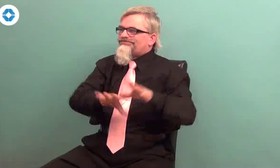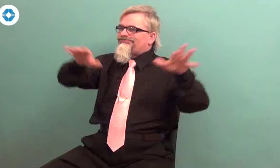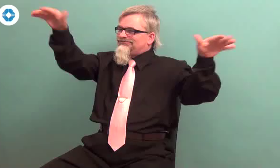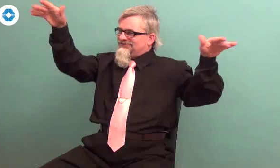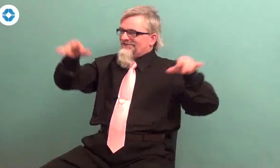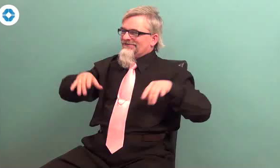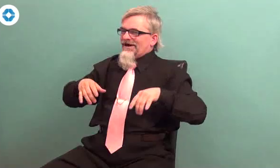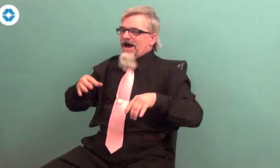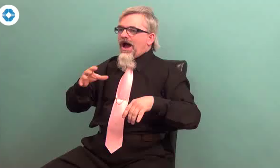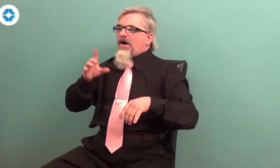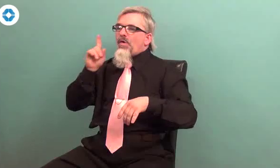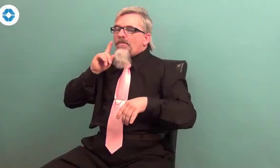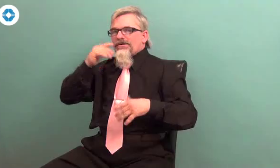Chłopiec nagle...